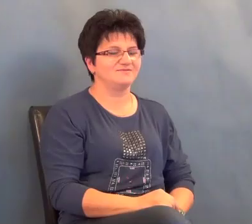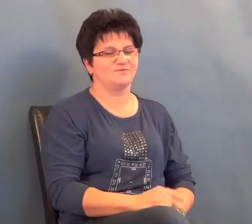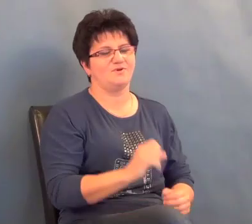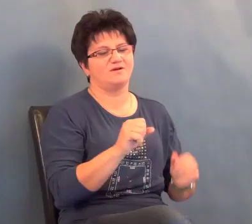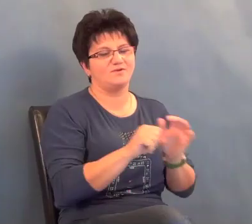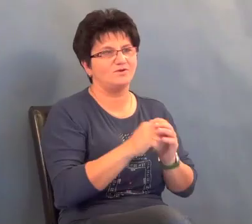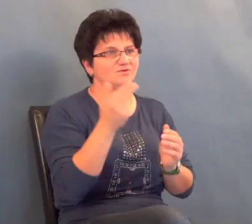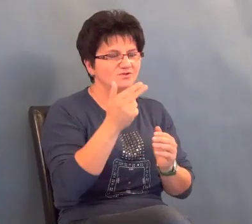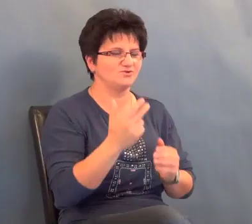Do niedzieli?